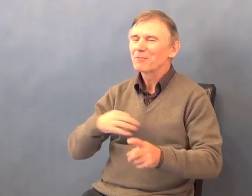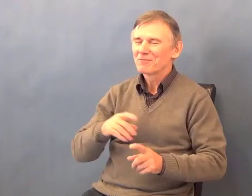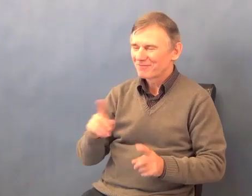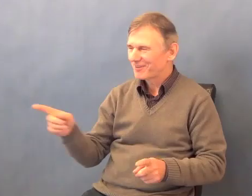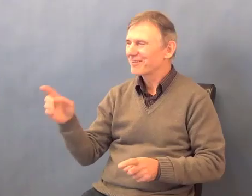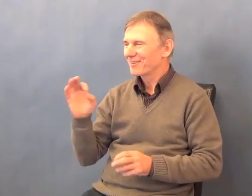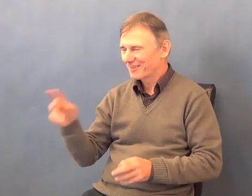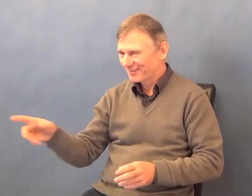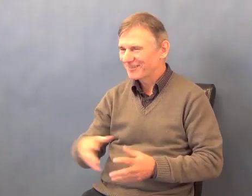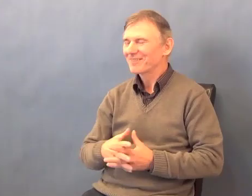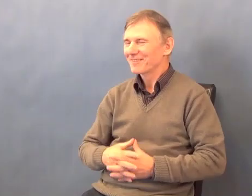Nie wolno prywatnego.